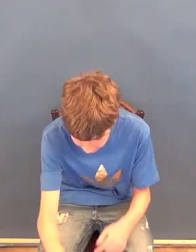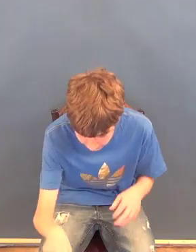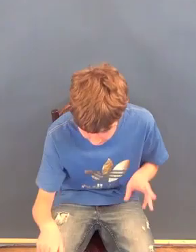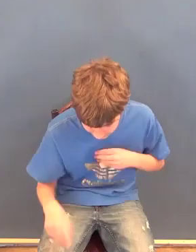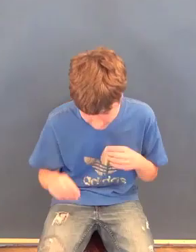Mogę.